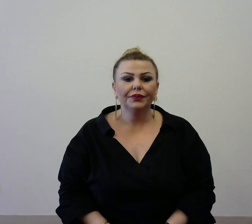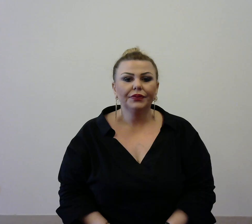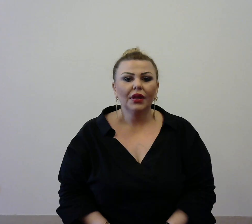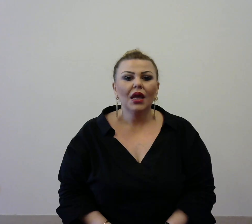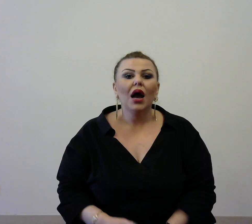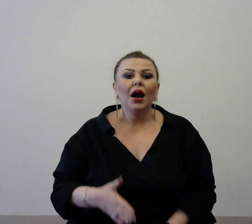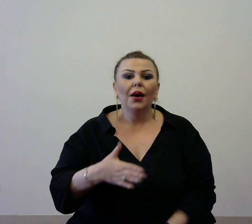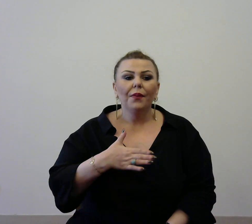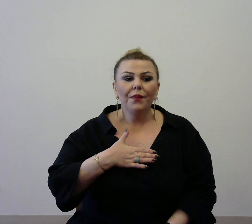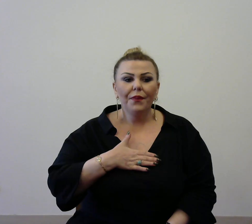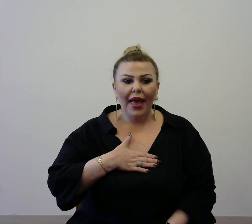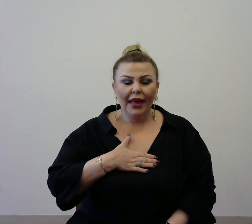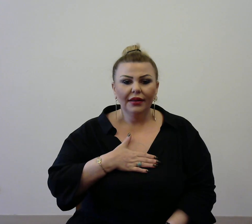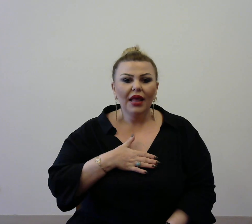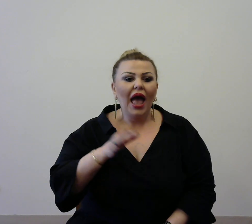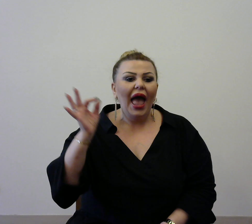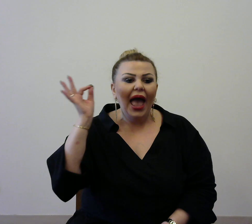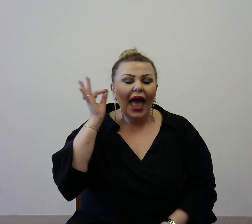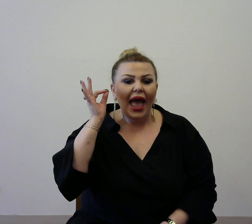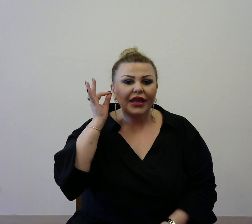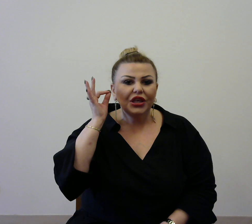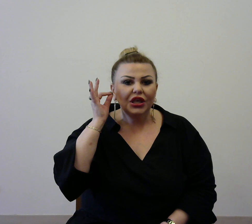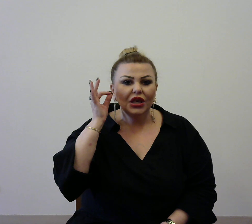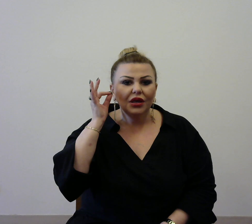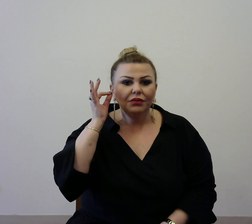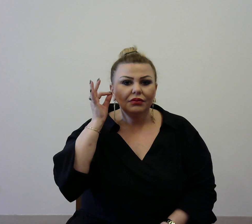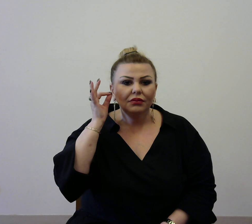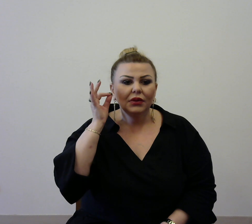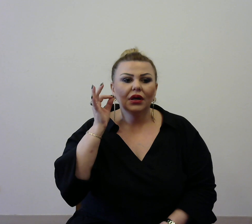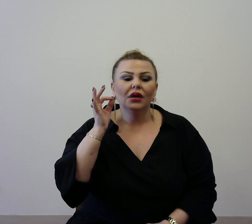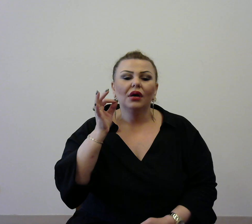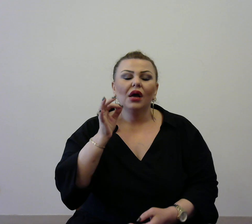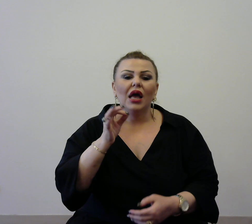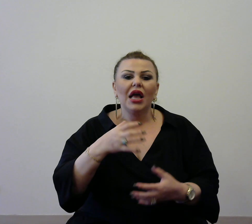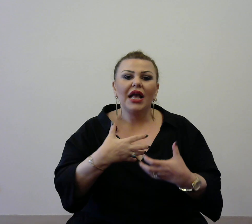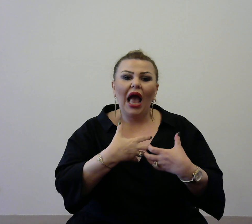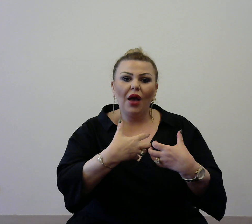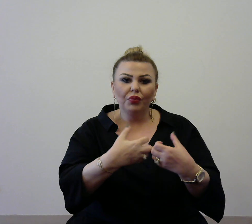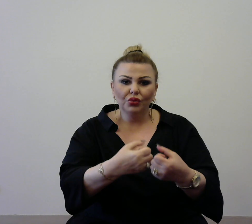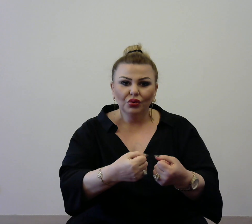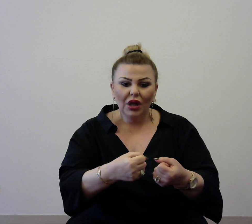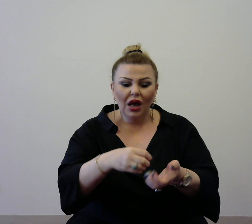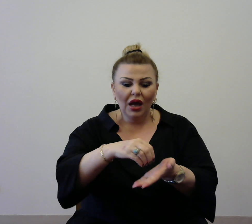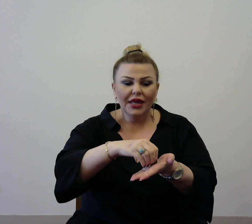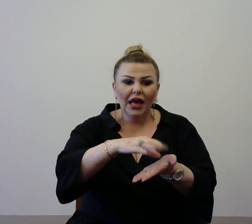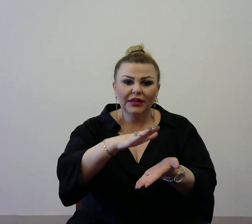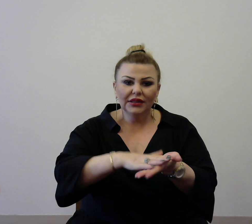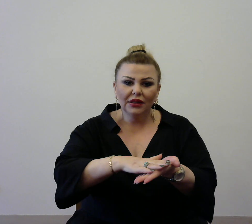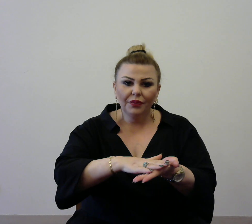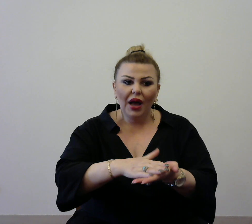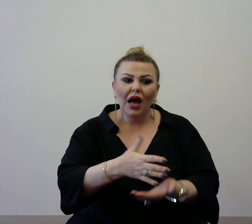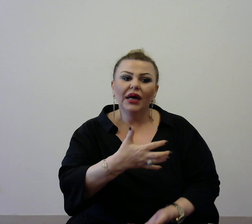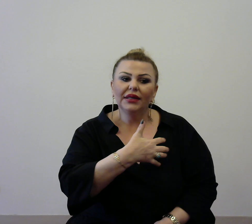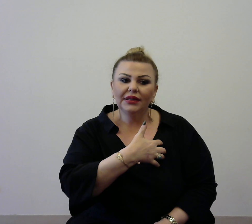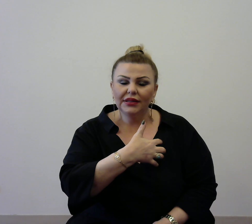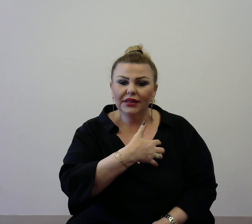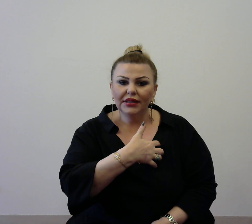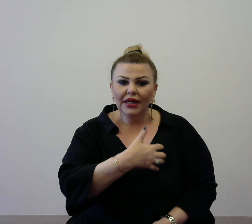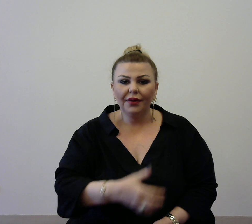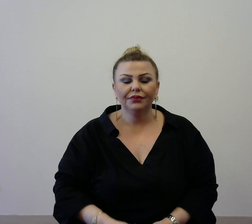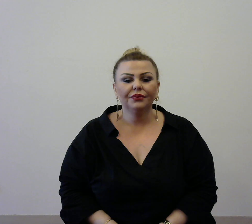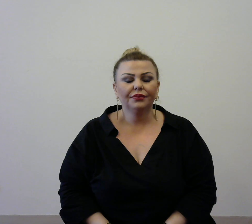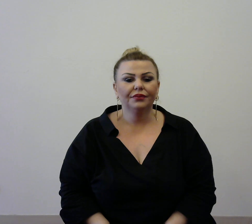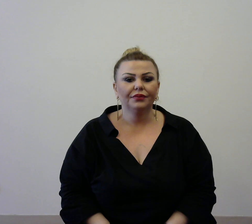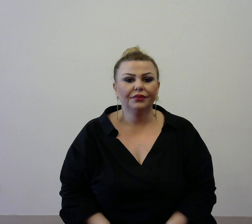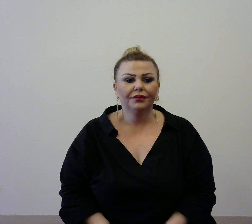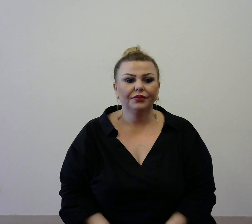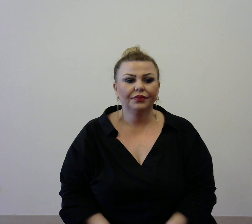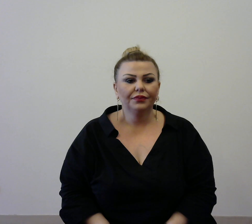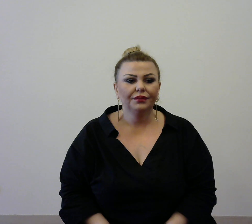Mən həkimin qəbuluna yazılmaq istəyirəm